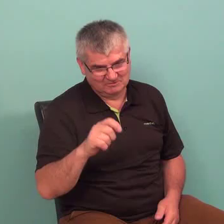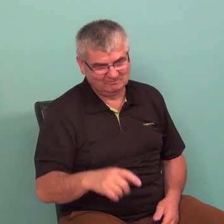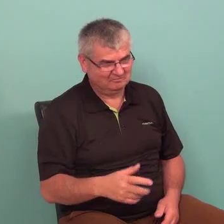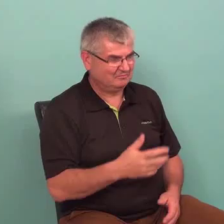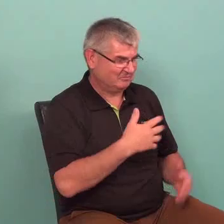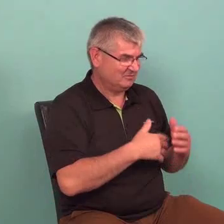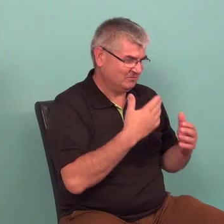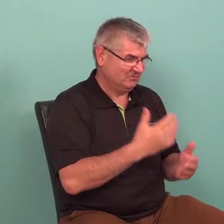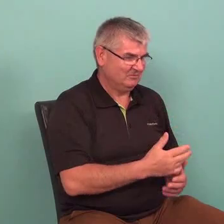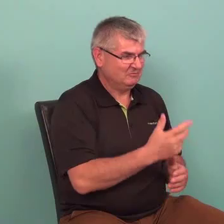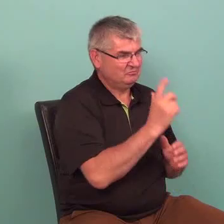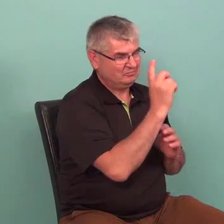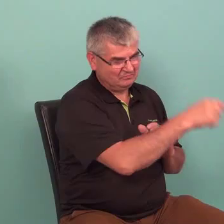Chłopak jest zadowolony i odchodzi.